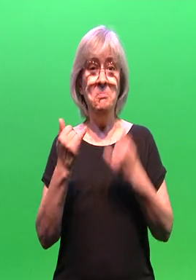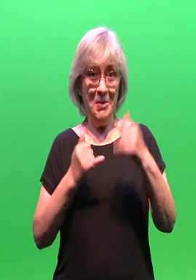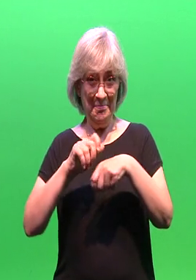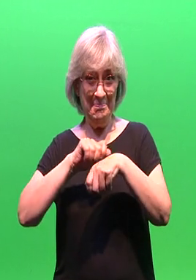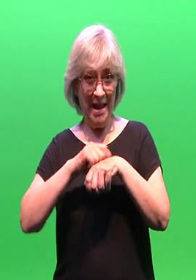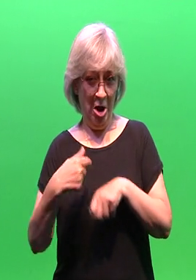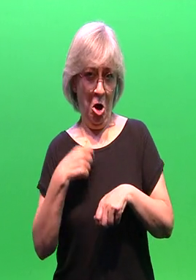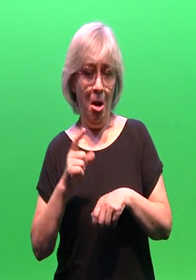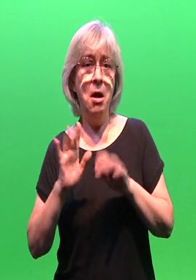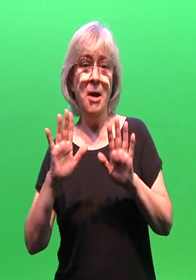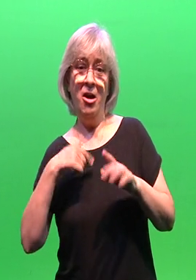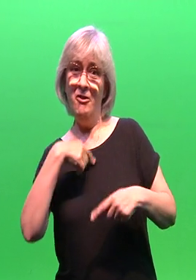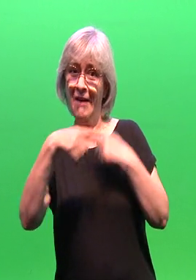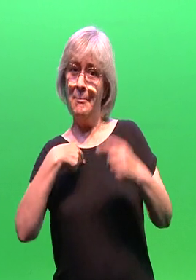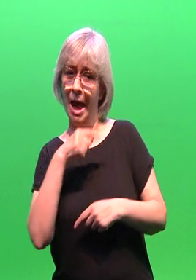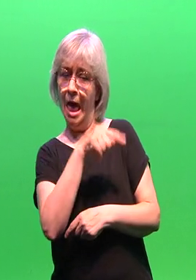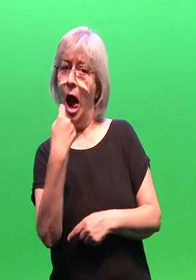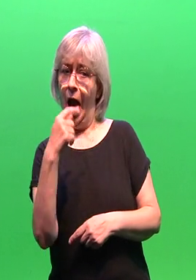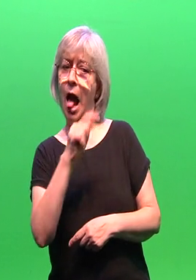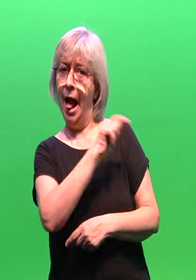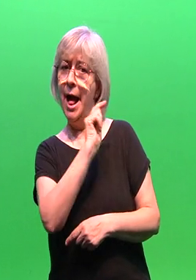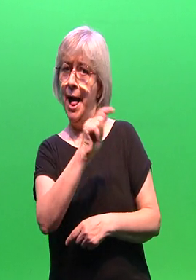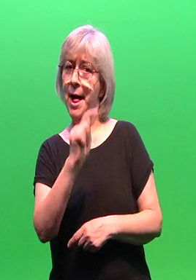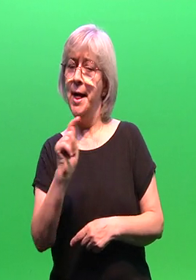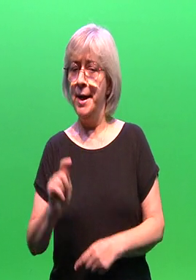Jo no tinc cap problema a la pell, però tinc membres de la meva família que sí.